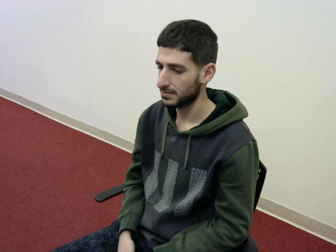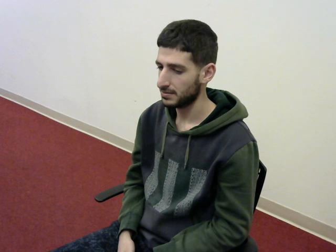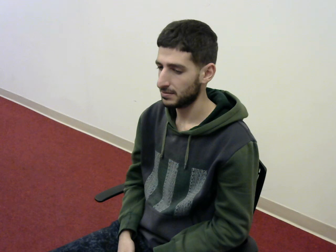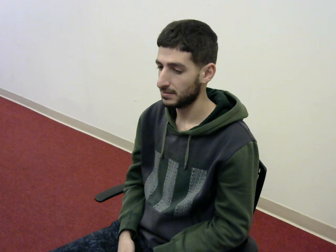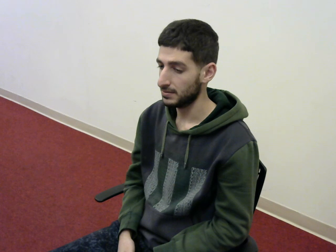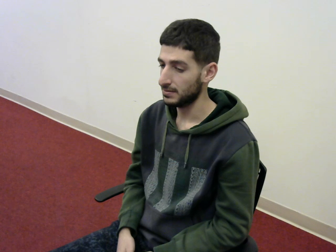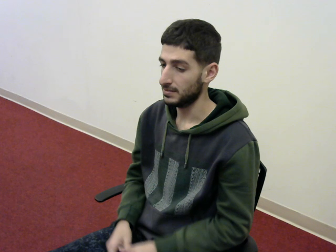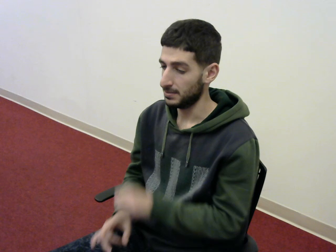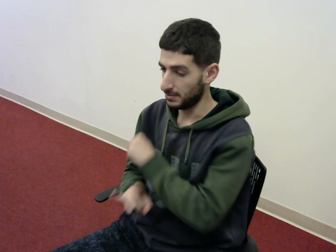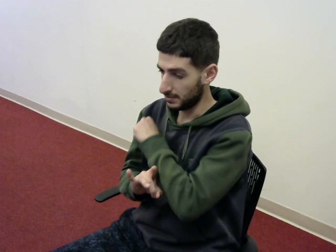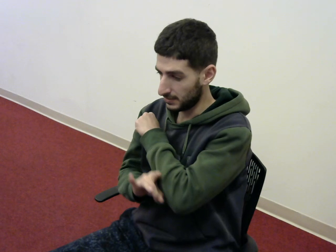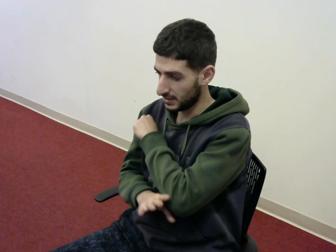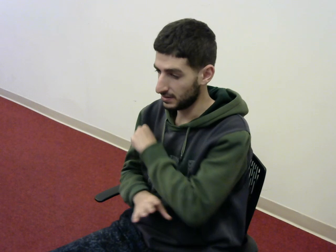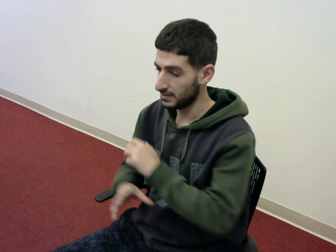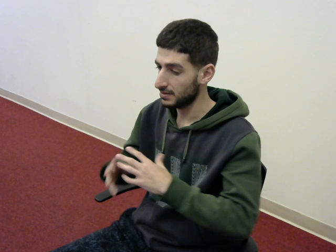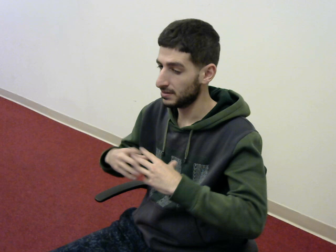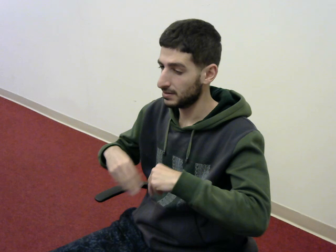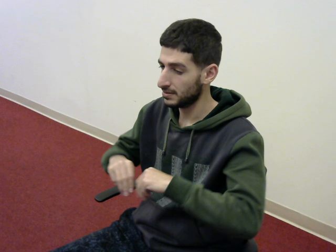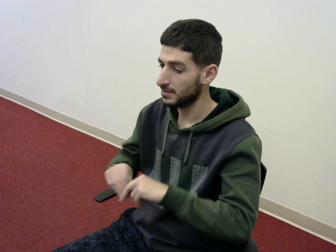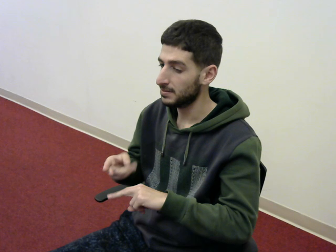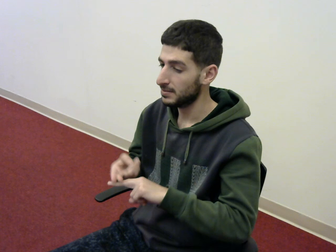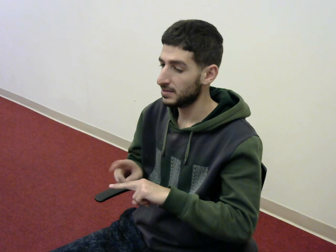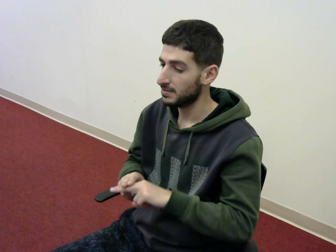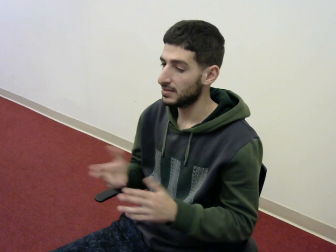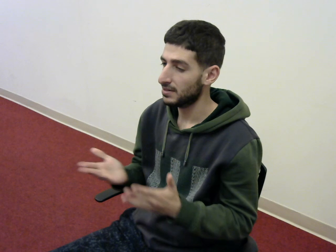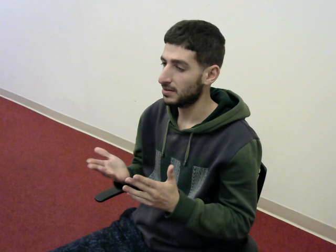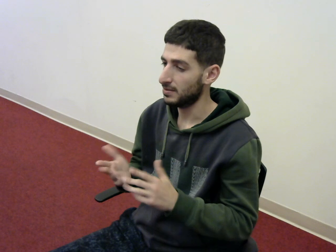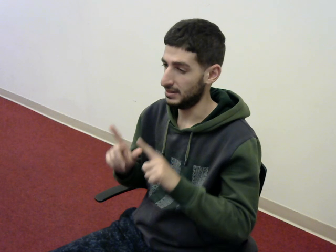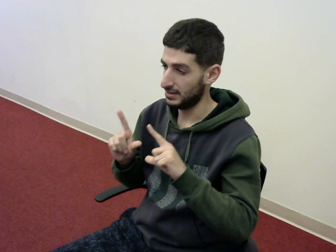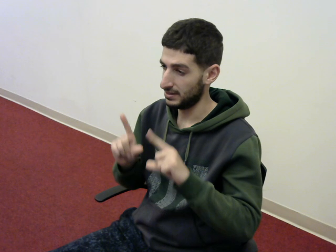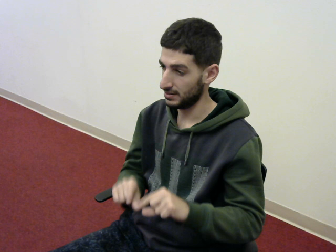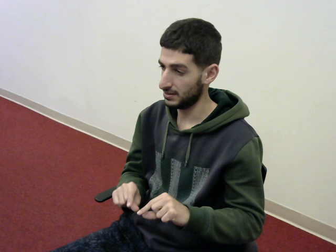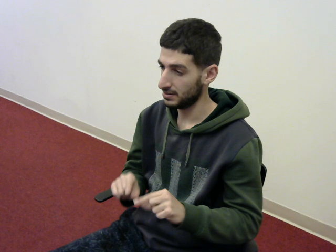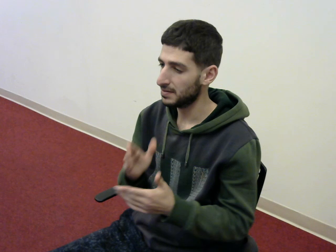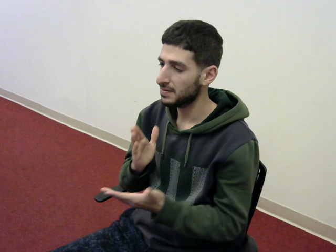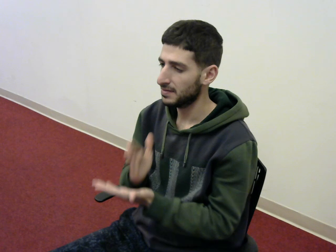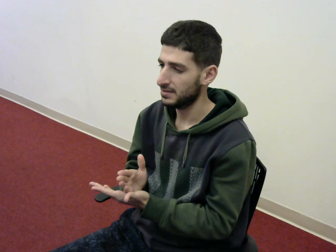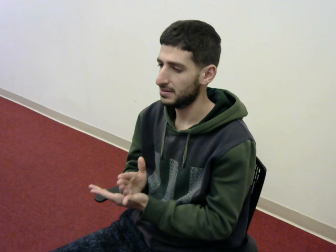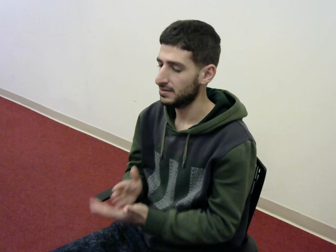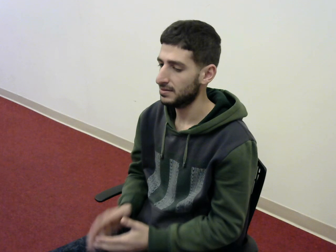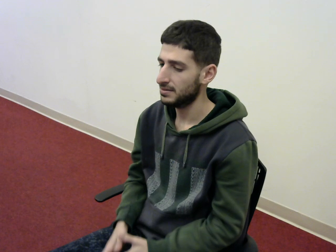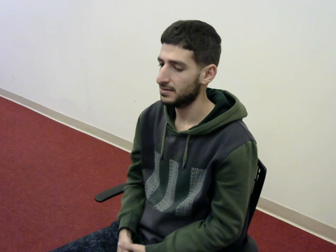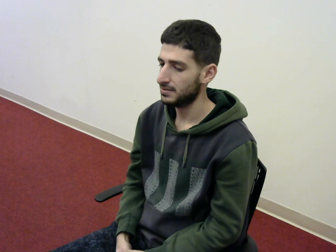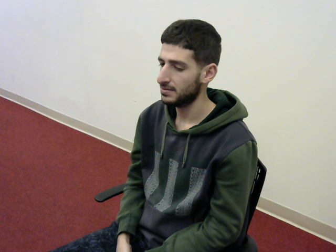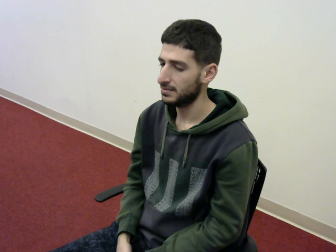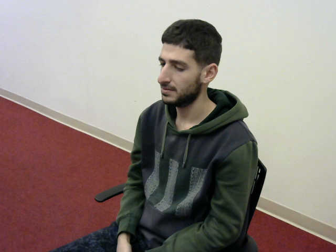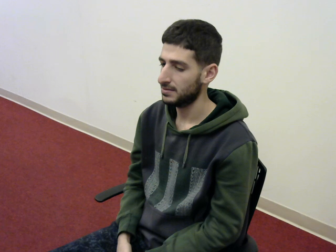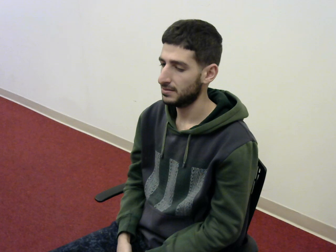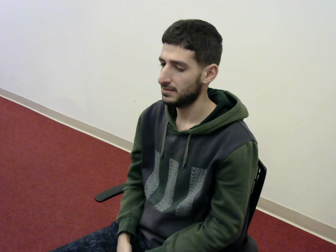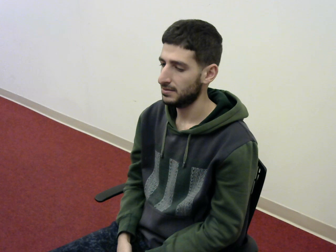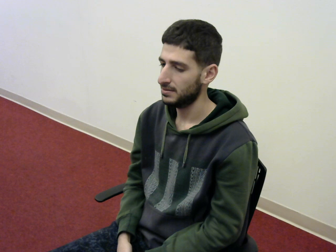Kasıb ailələr üçün hansı endirimlər var?